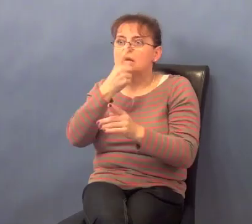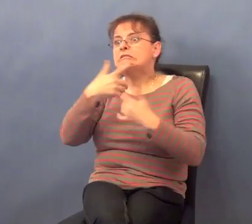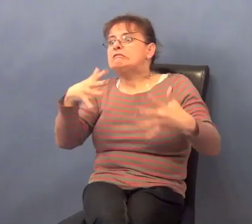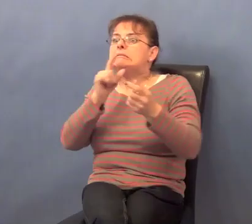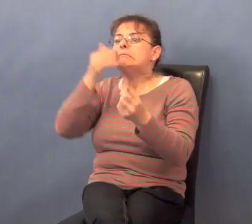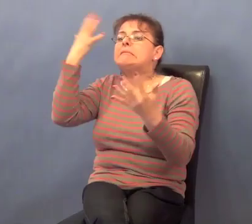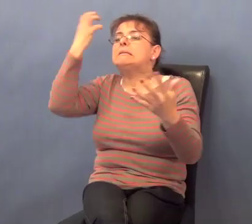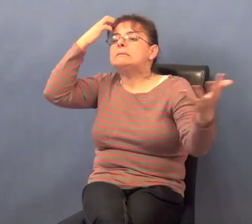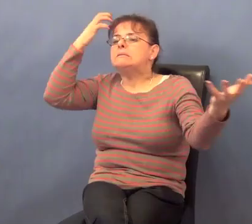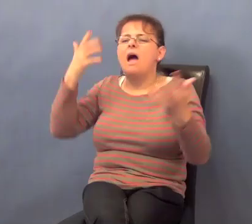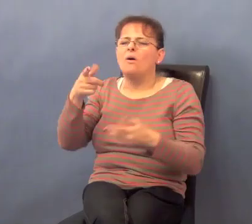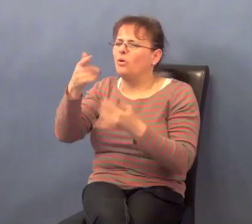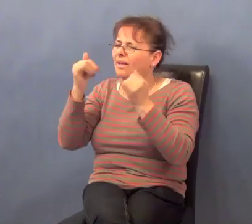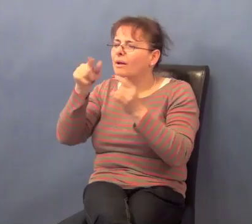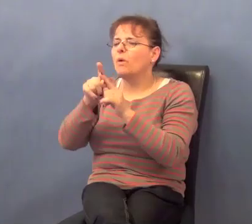Chłopak zażywa, bo denerwuje się i chce mocniej.